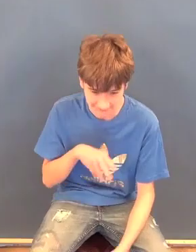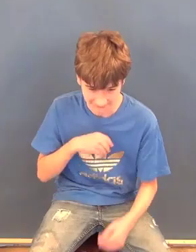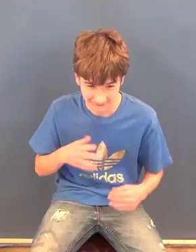Mogę.